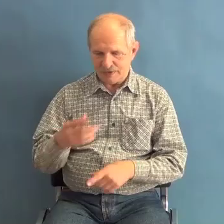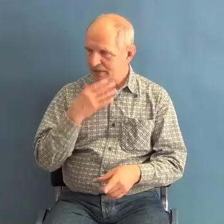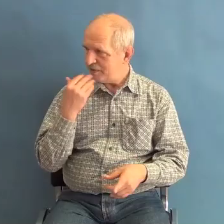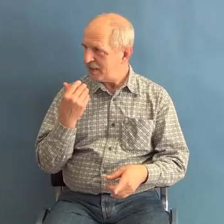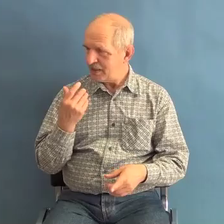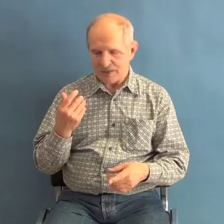Nie ma.